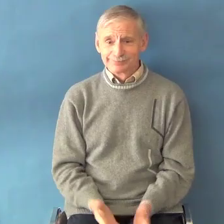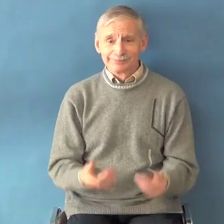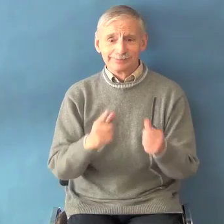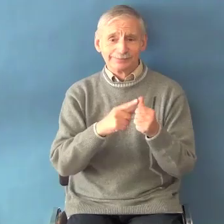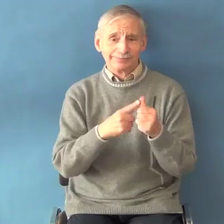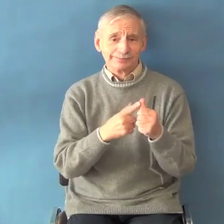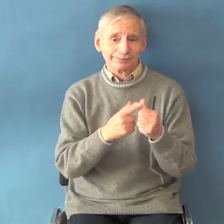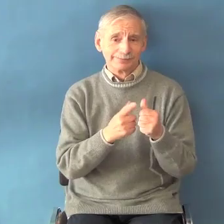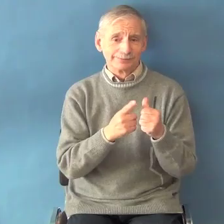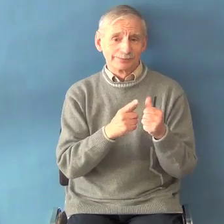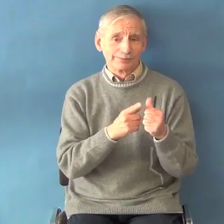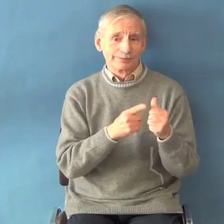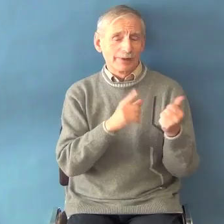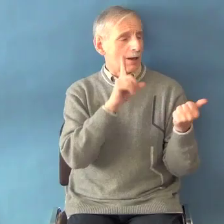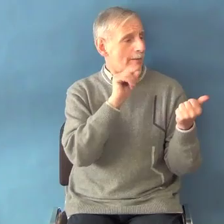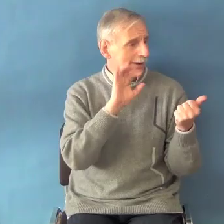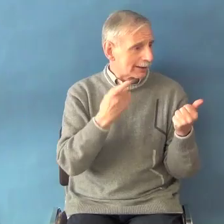Po pierwsze...